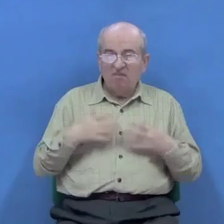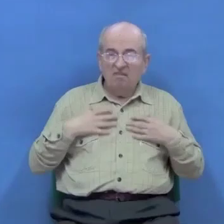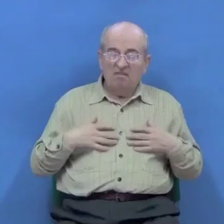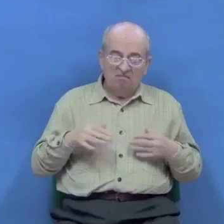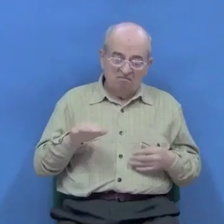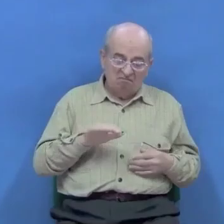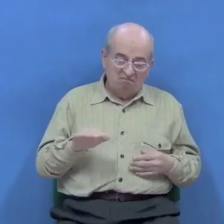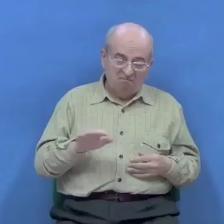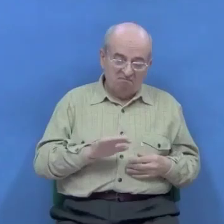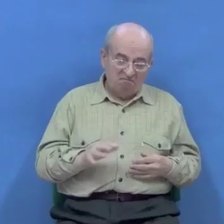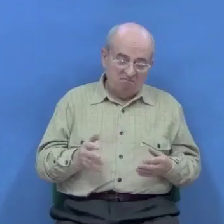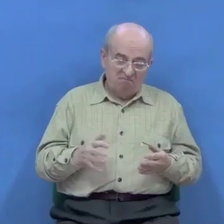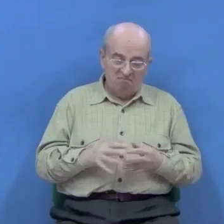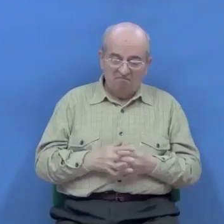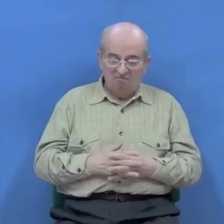Kąpać konia i wycierać.